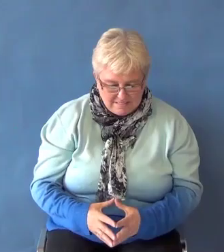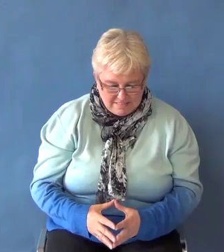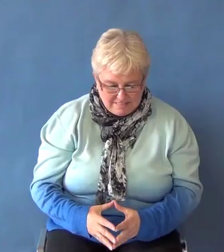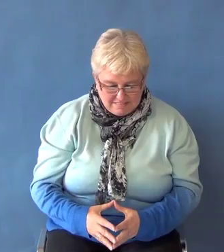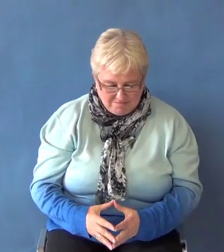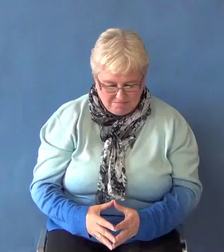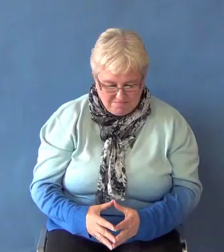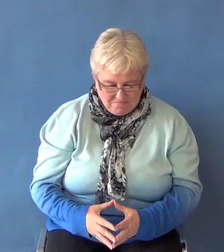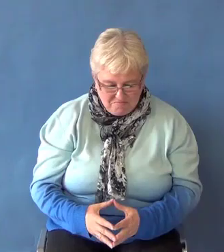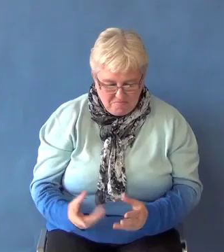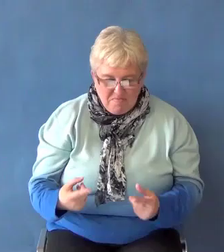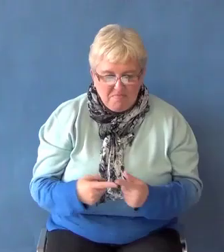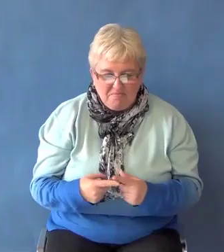Dziesiąty.